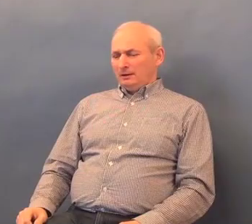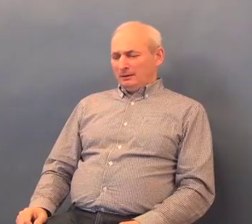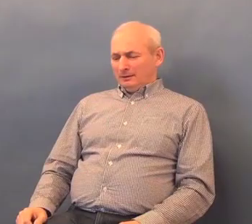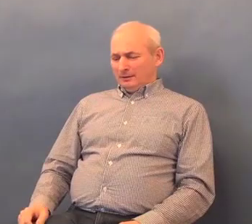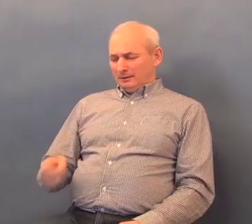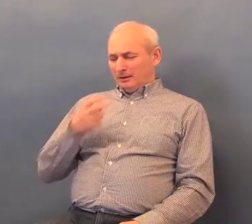Elektryka.